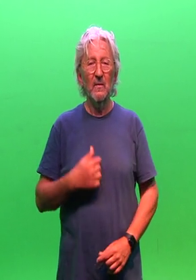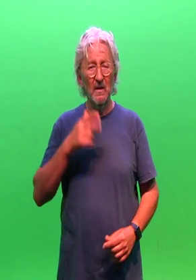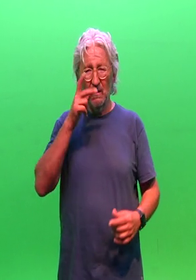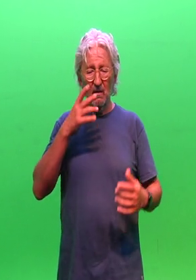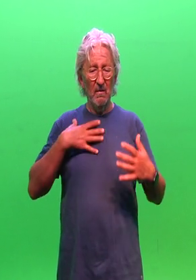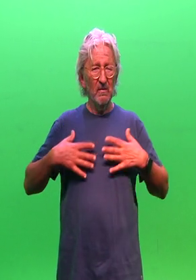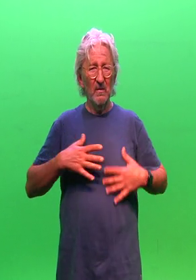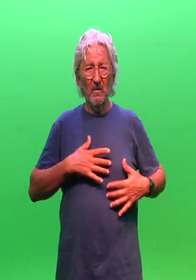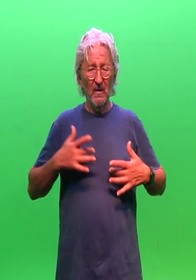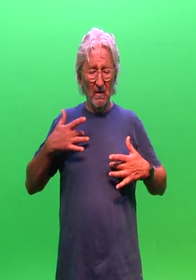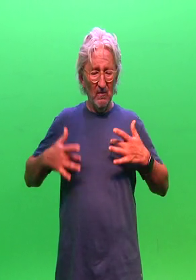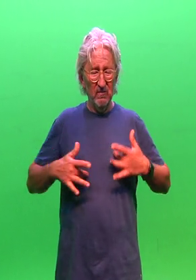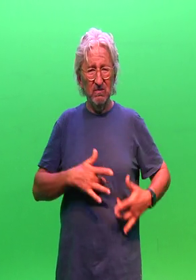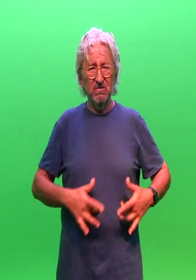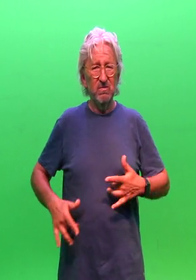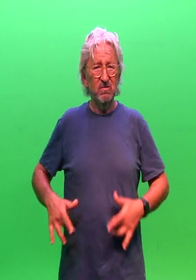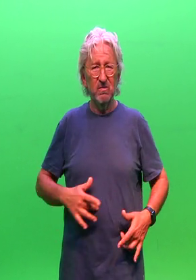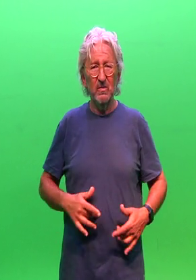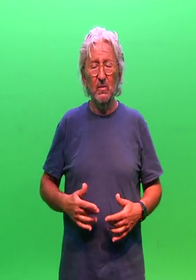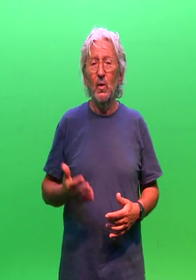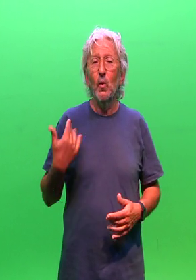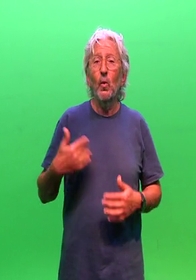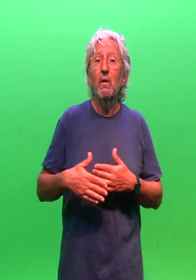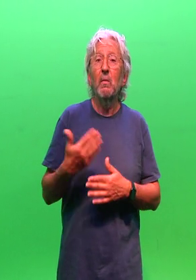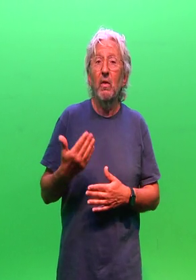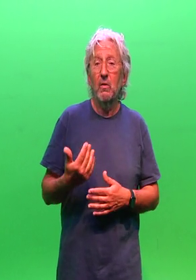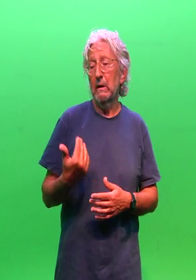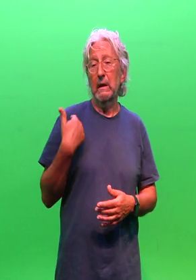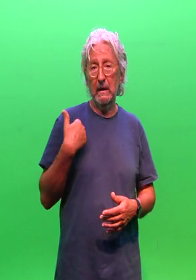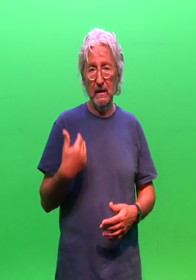Em fa mal el cos, i tinc símptomes que van començar ahir.